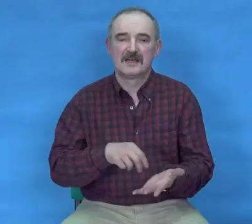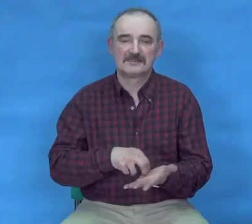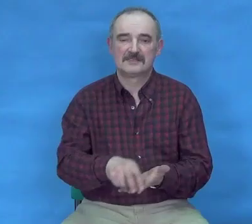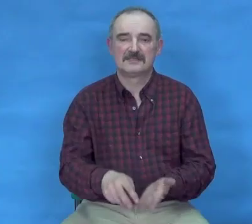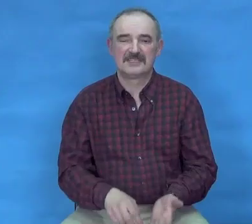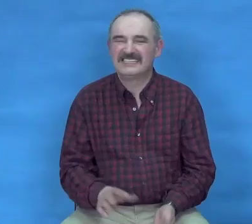Iść.